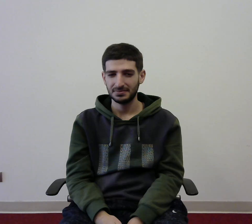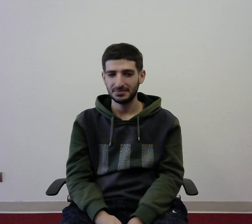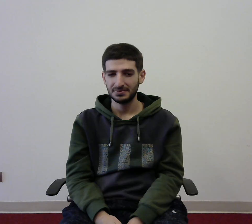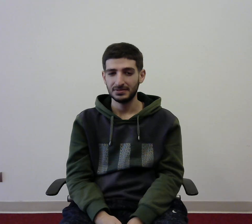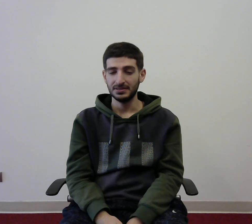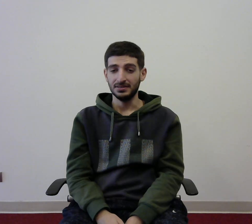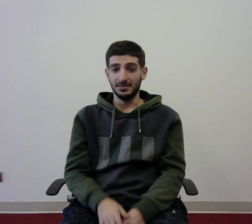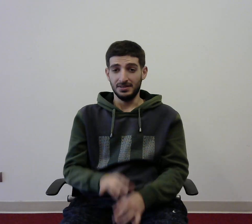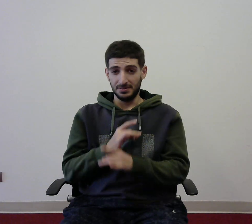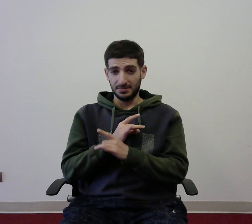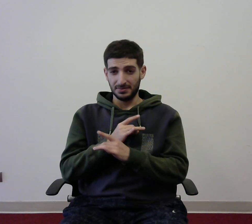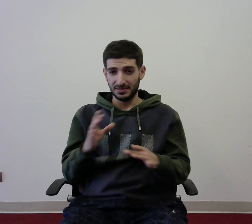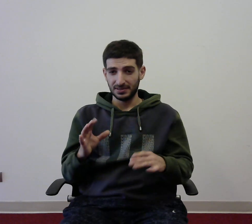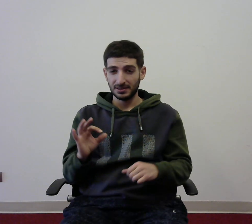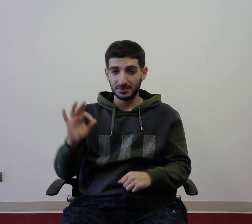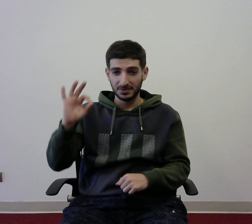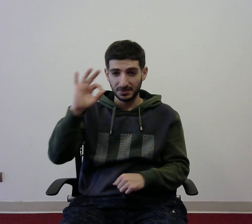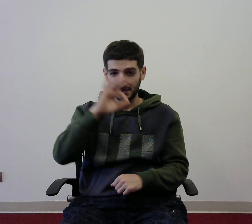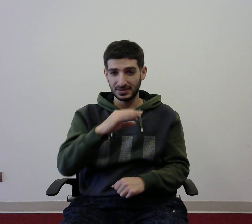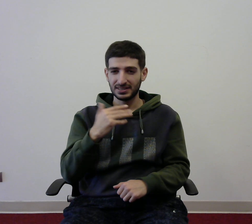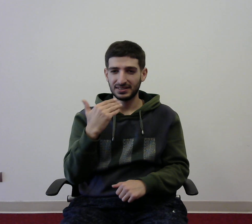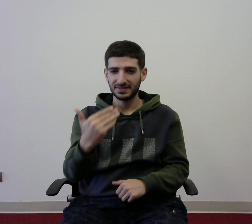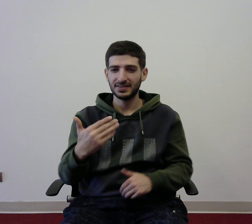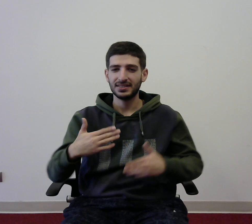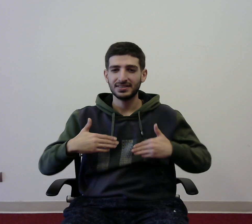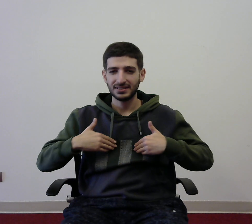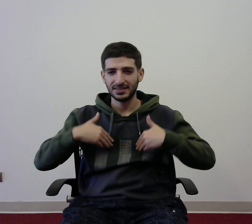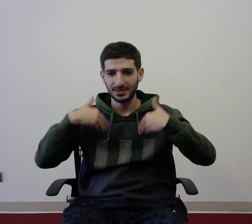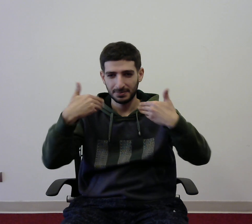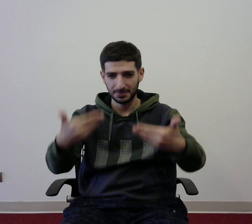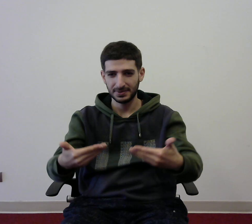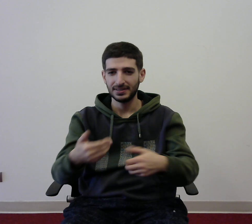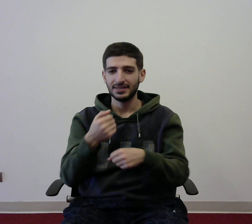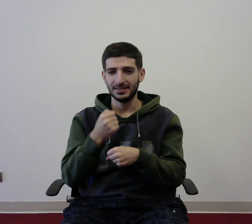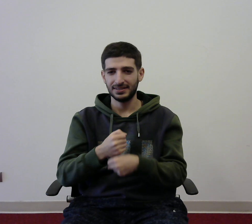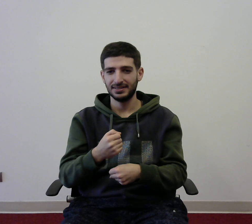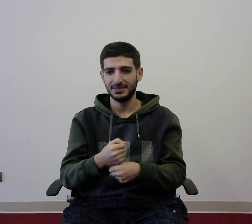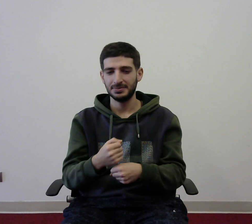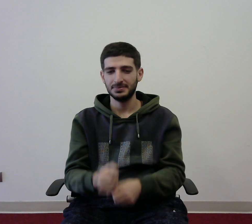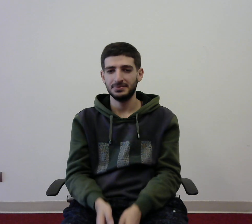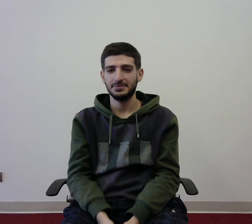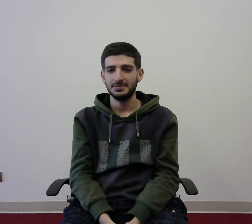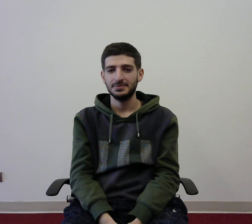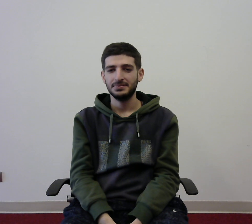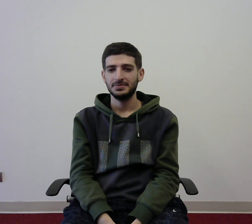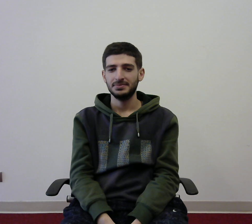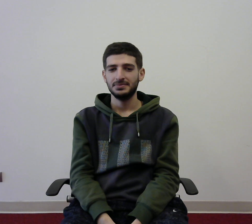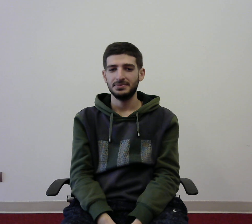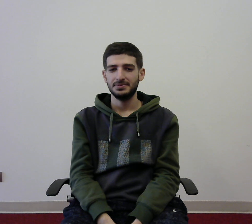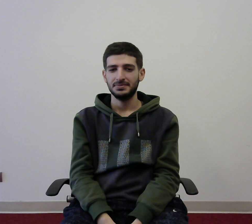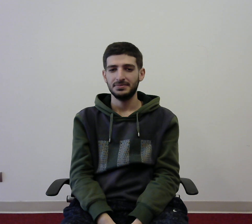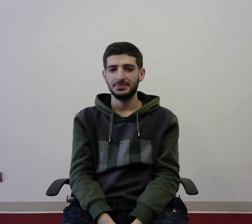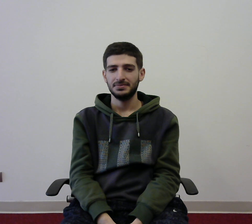Bayram münasibətilə sizi təbrik edirəm